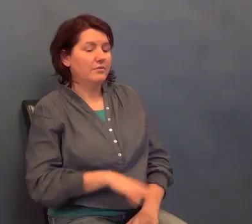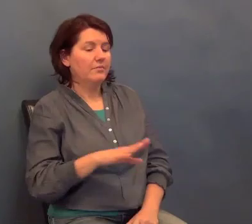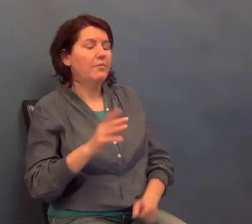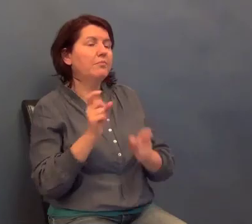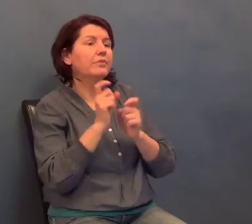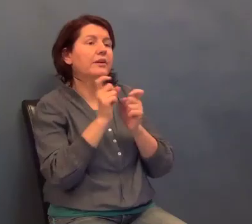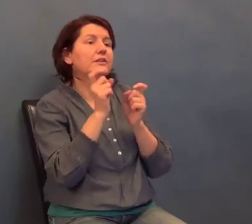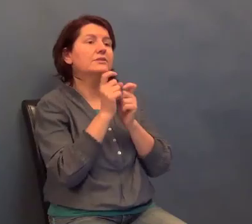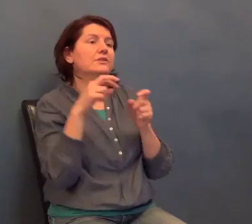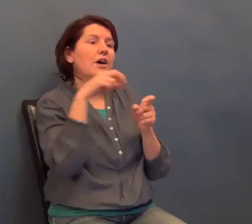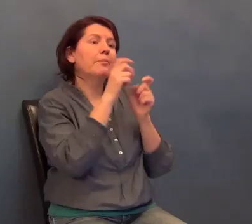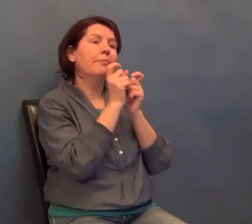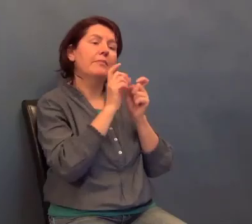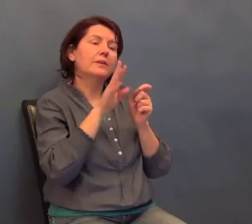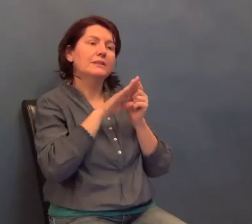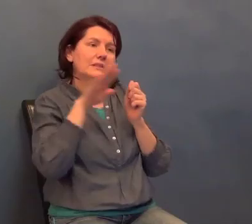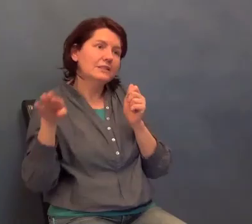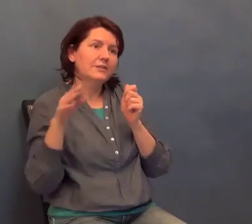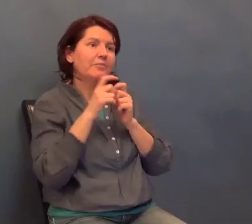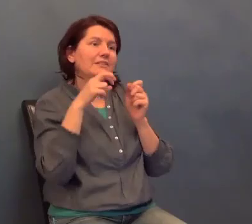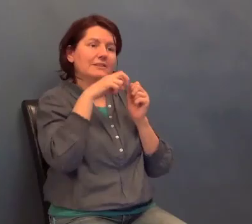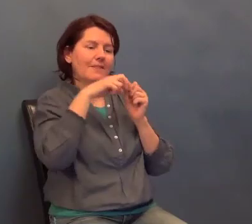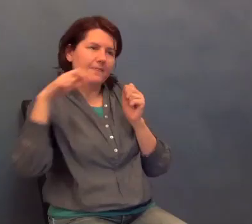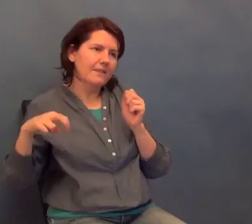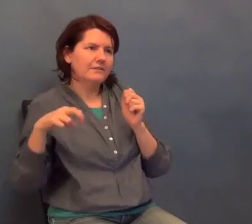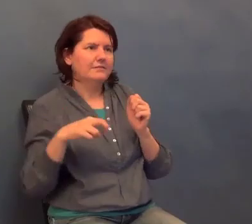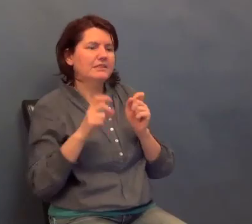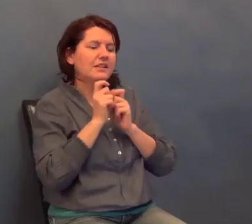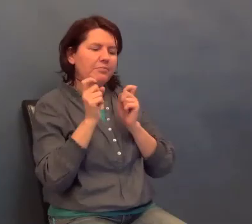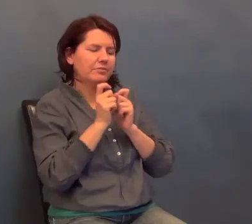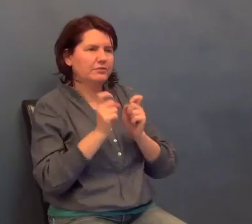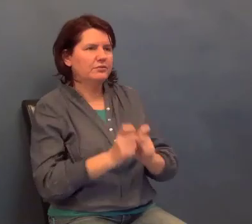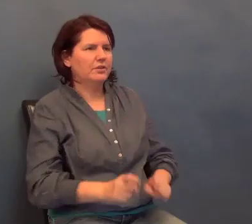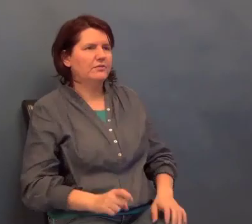Nie można podchodzić bliżej, trzeba być dalej.